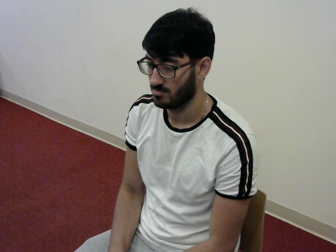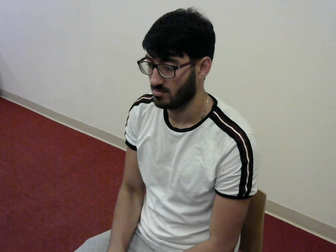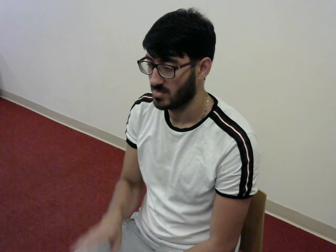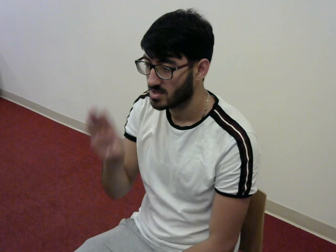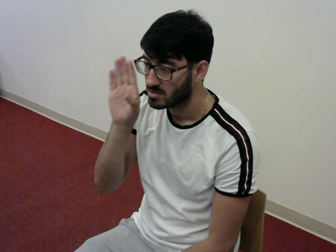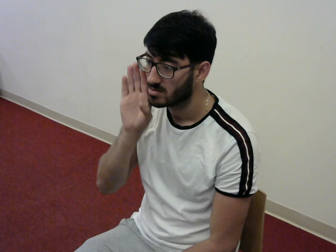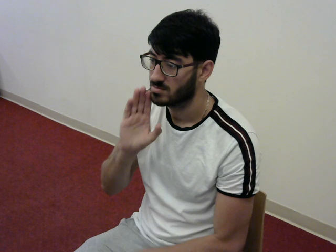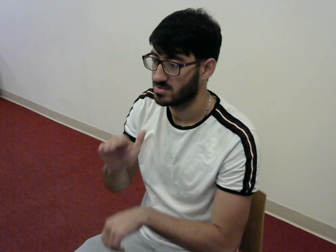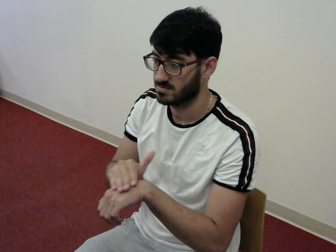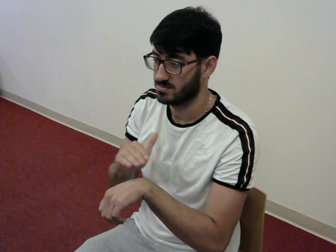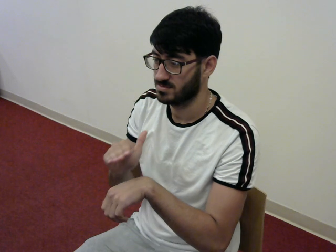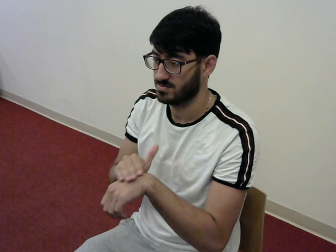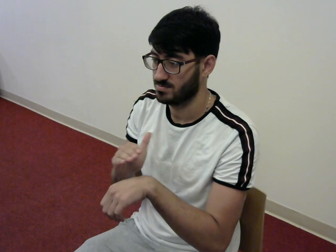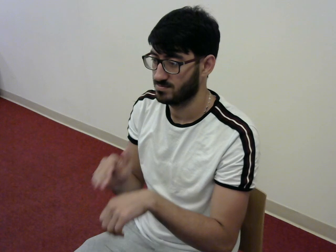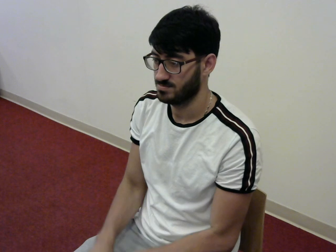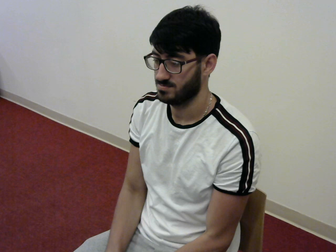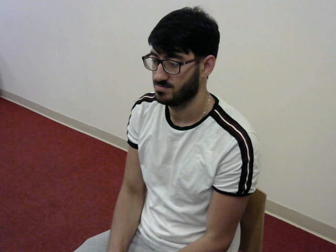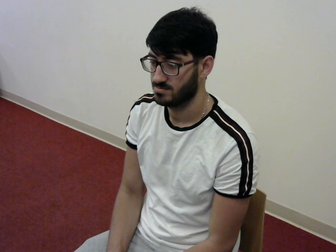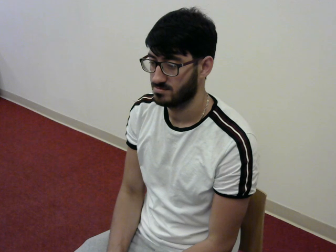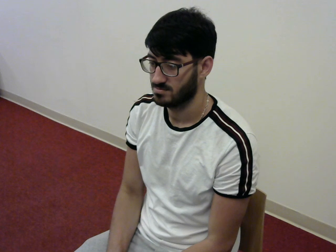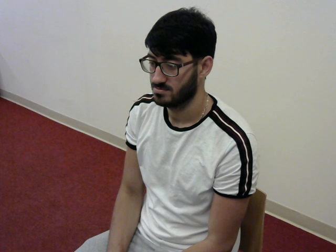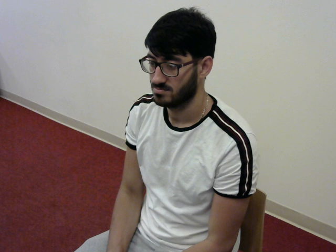Sabahınız xeyir